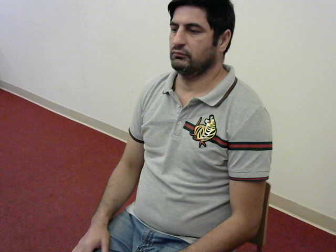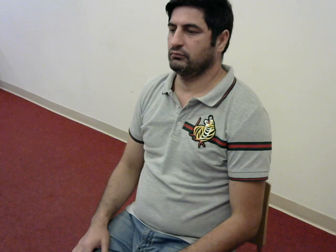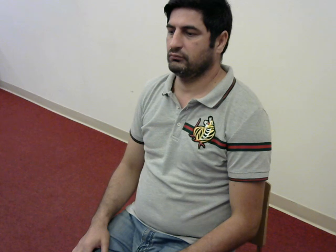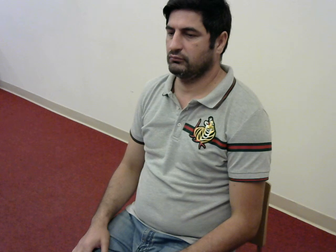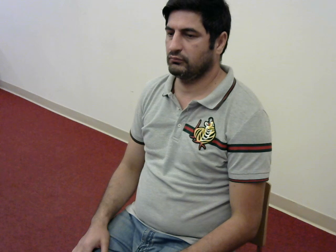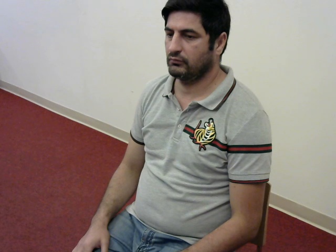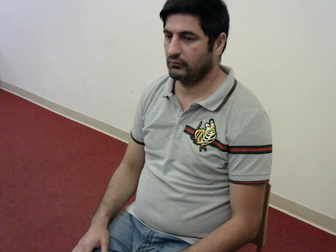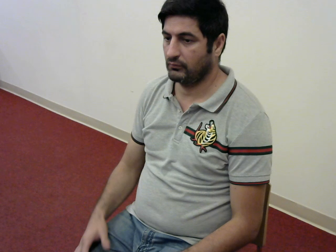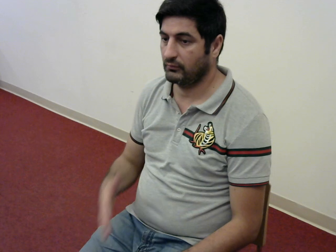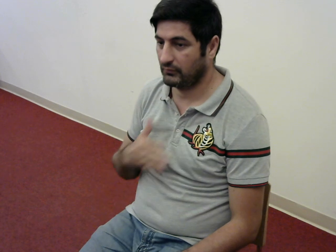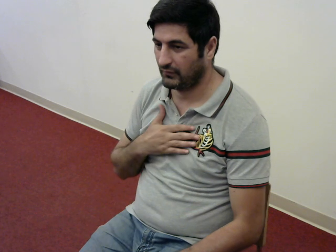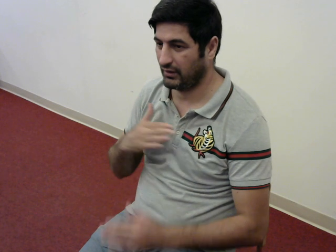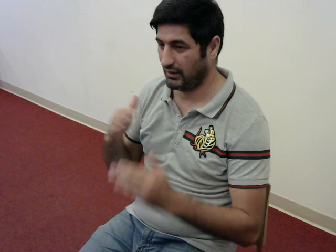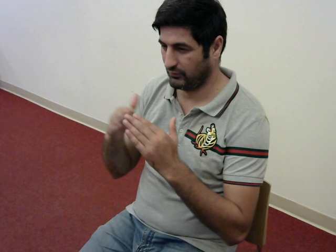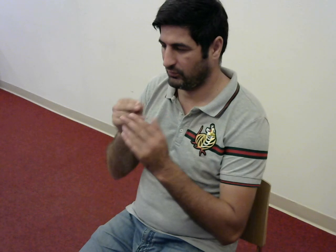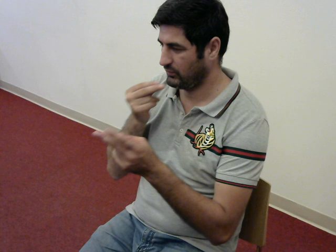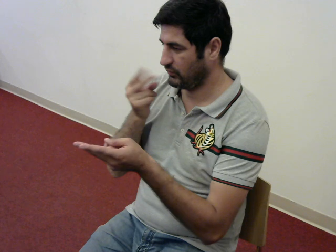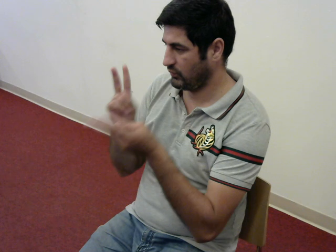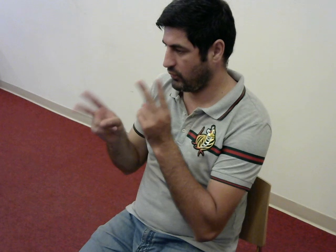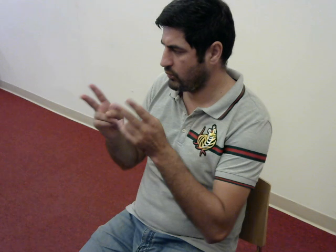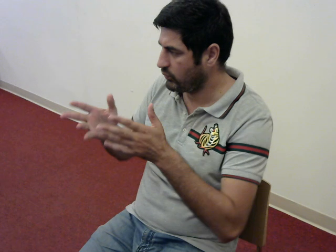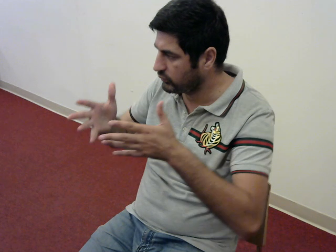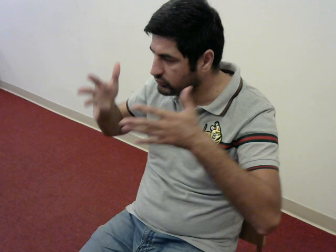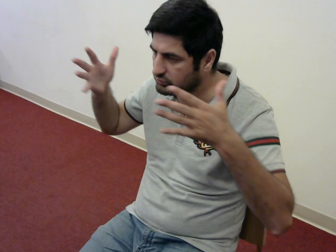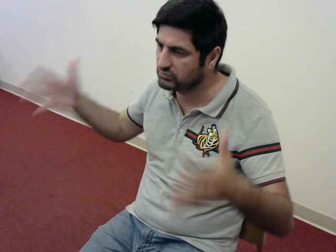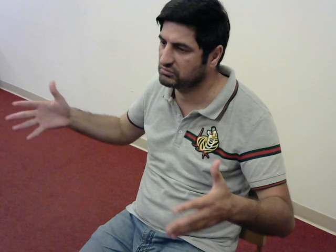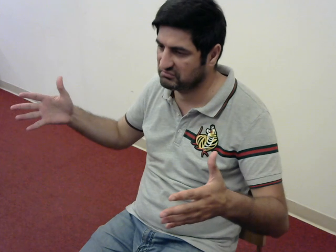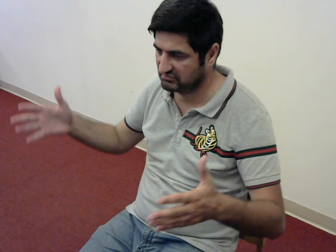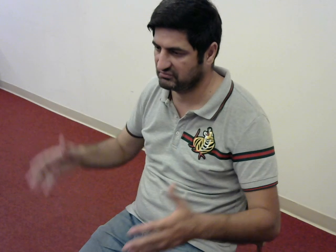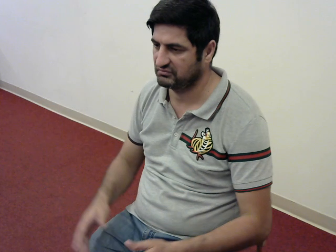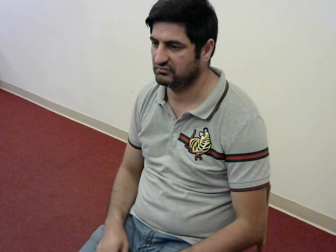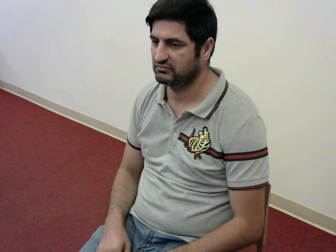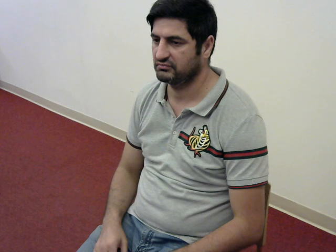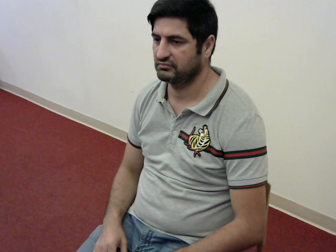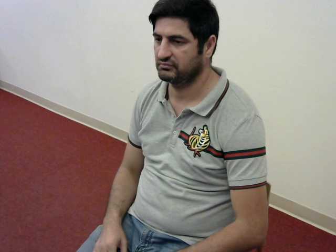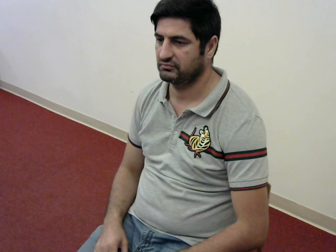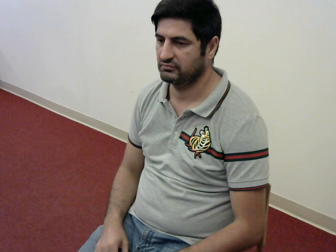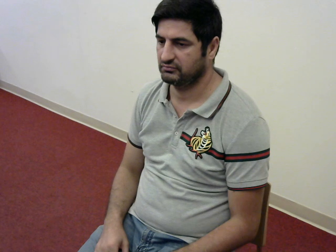Mənim evimin mətbəxi genişdir